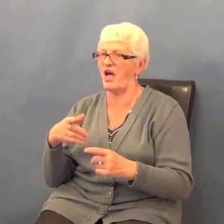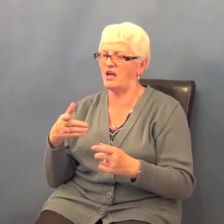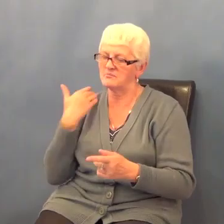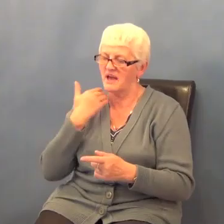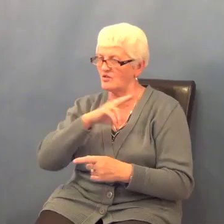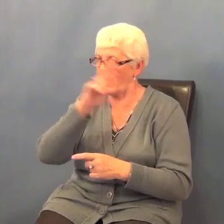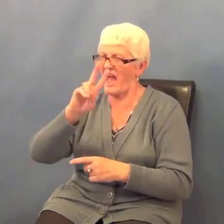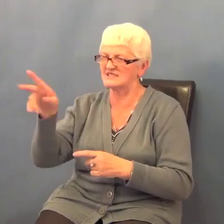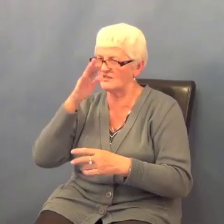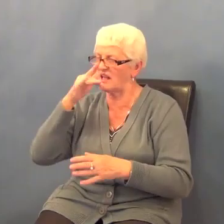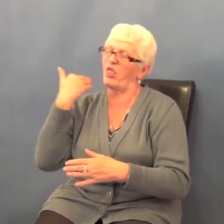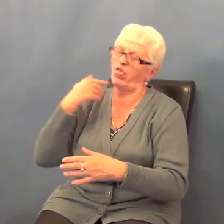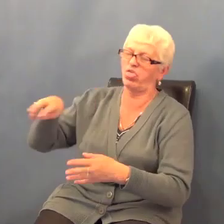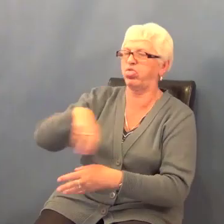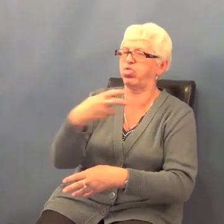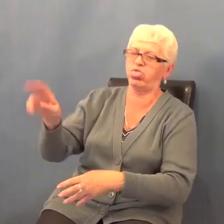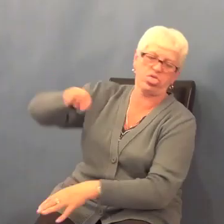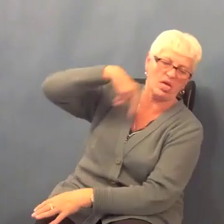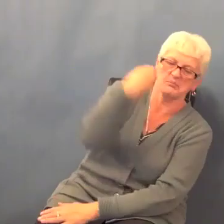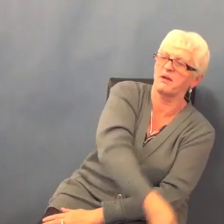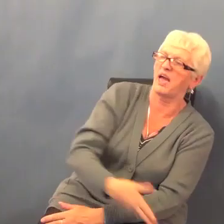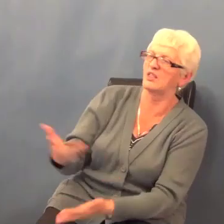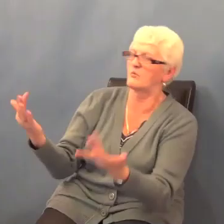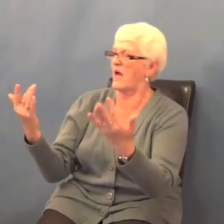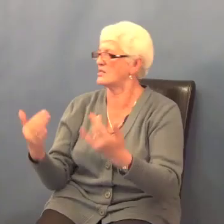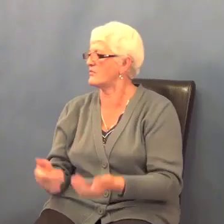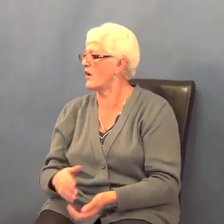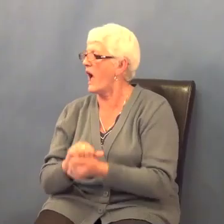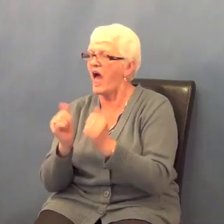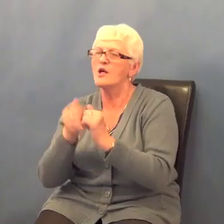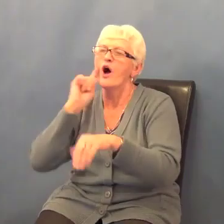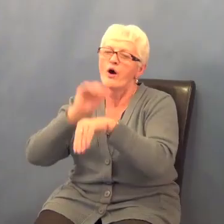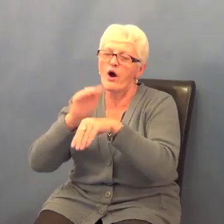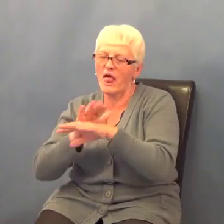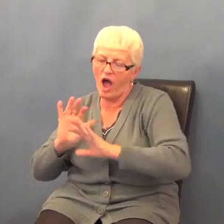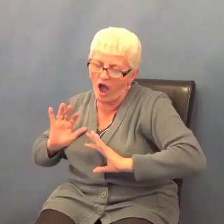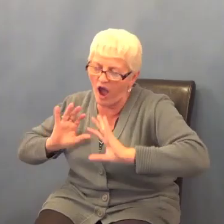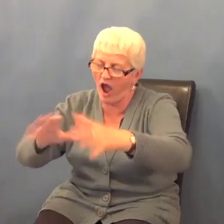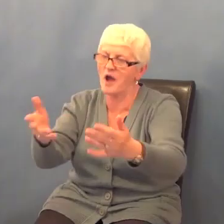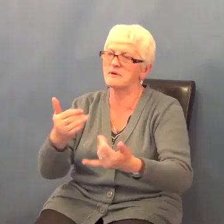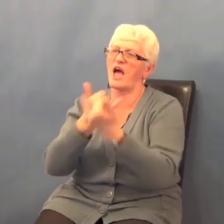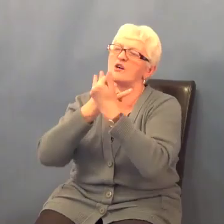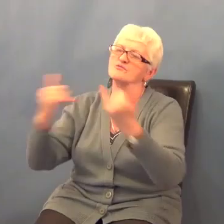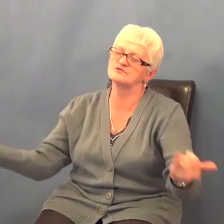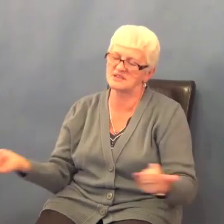Każdy pijak, który jest łobuzem chodzi krzywo i później upada, albo kolega popchnie, może być różnie.